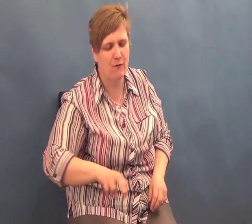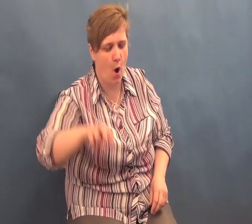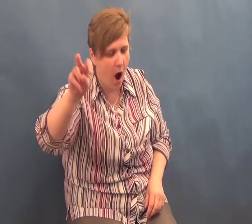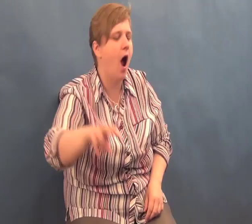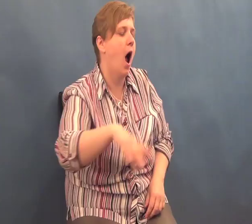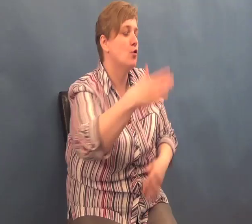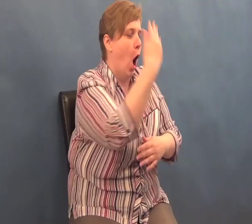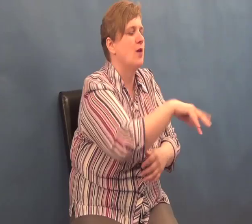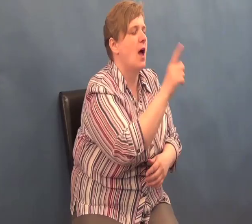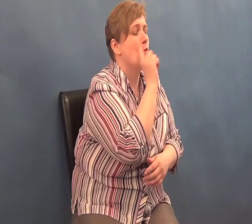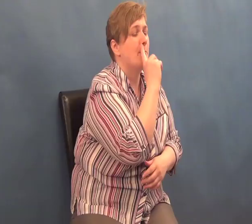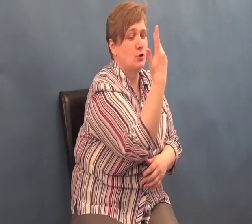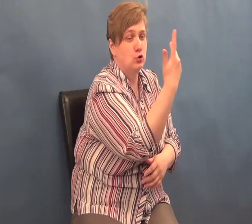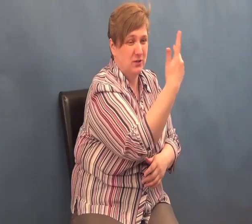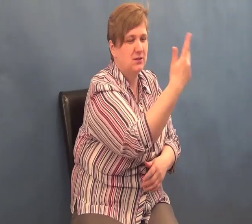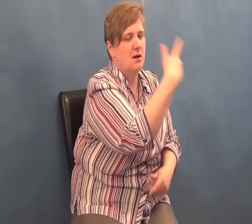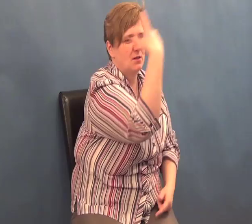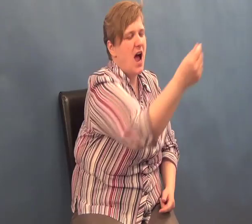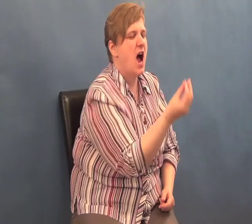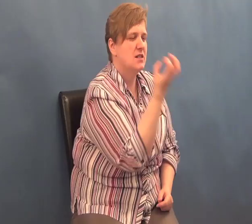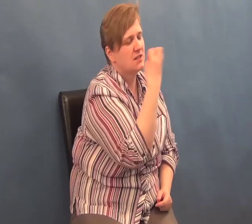A na koniec ci trzej chłopcy, jedząc gruszki, przechodzą pod drzewem.